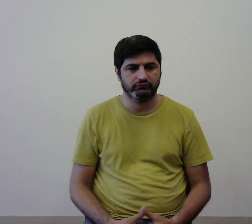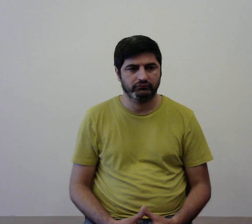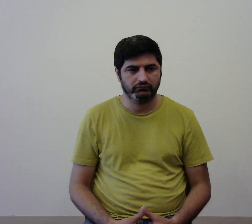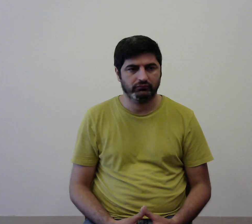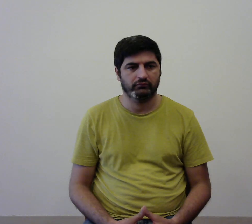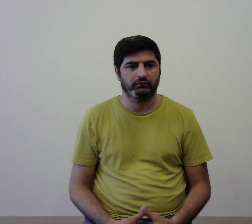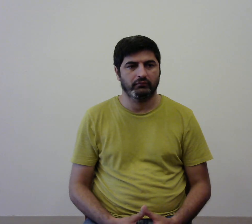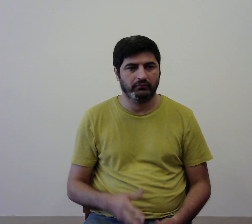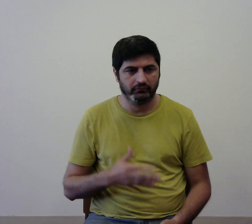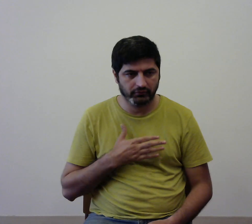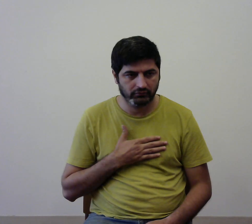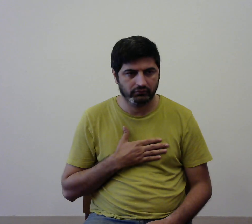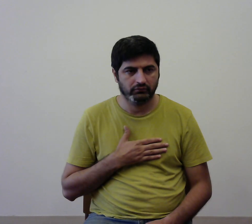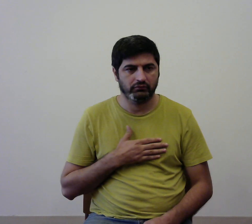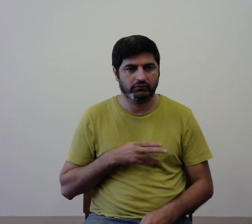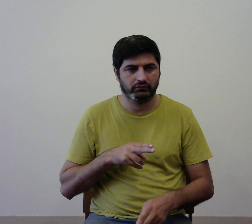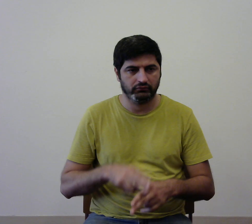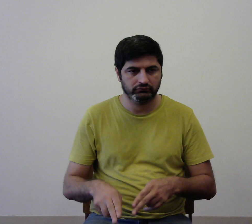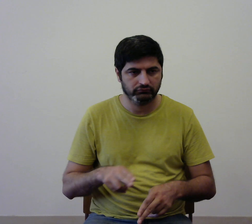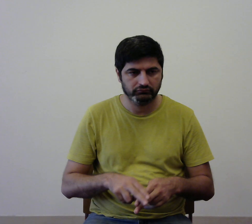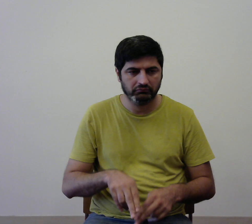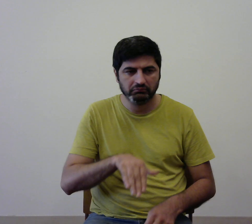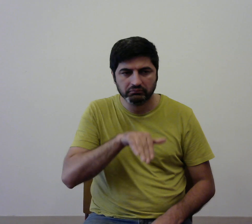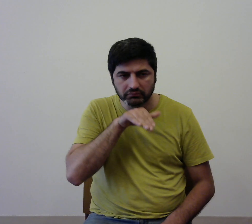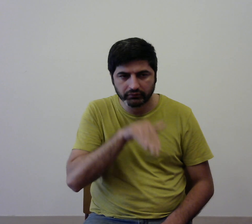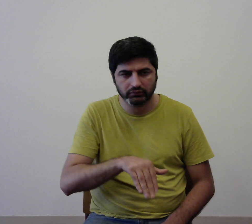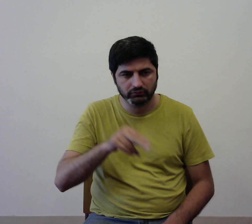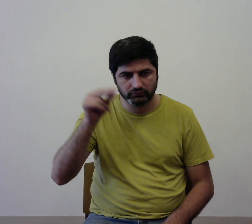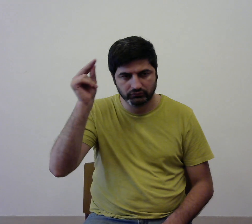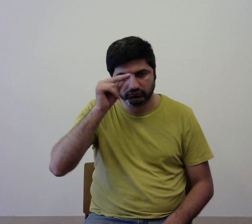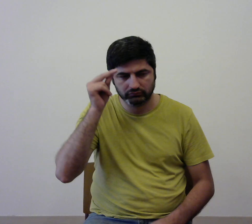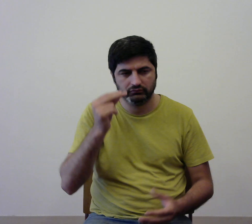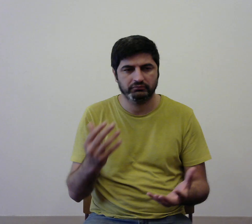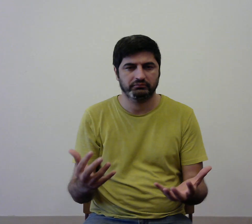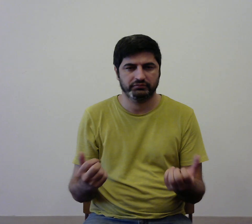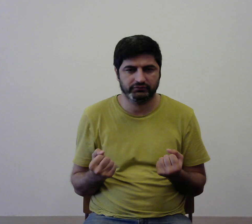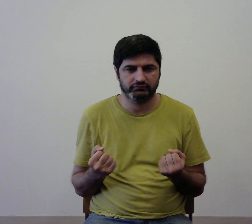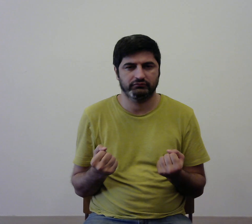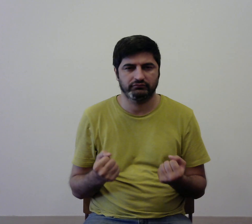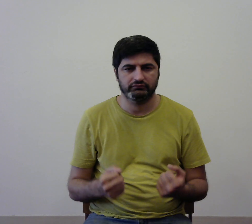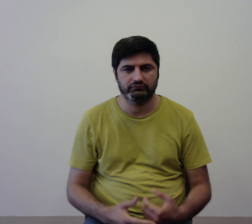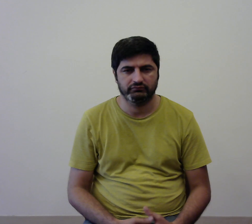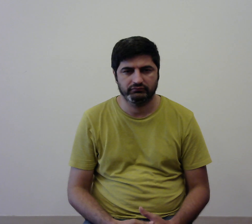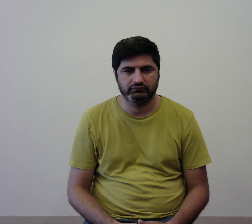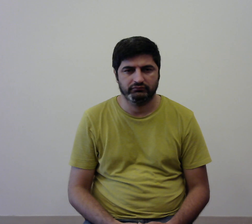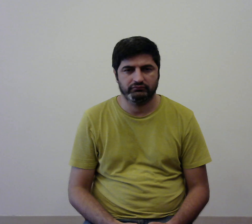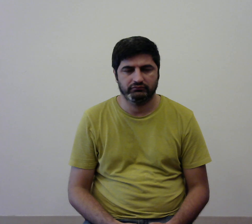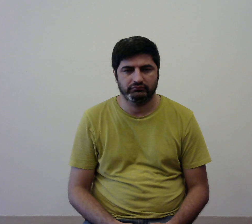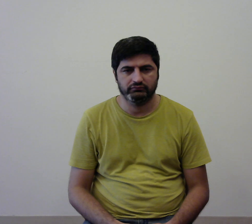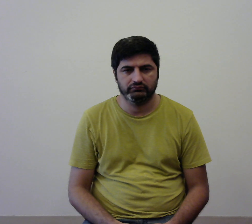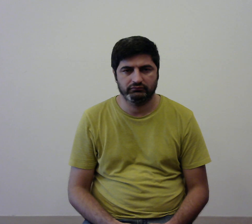Mən dülgər peşəsinin təhsilini almışam